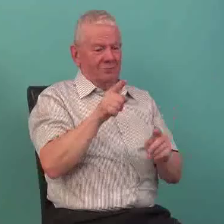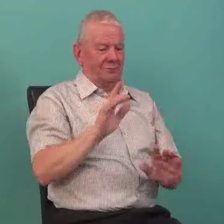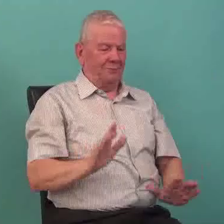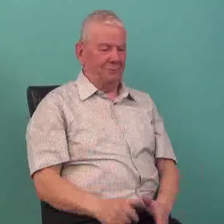Koniec.